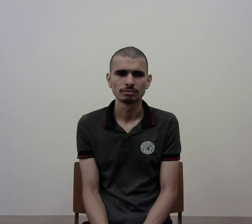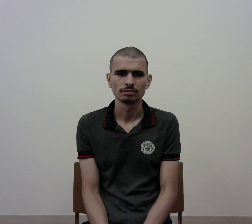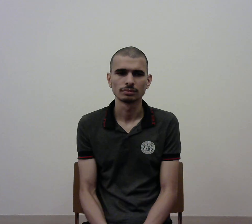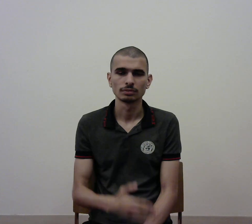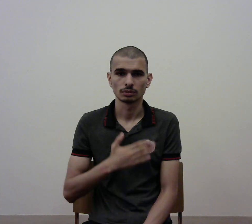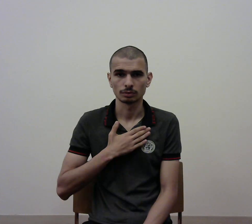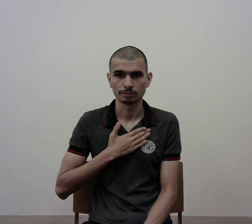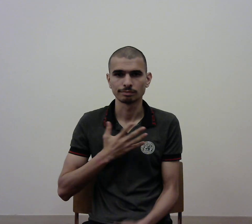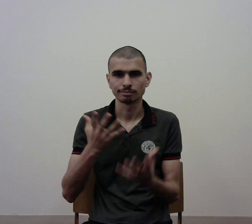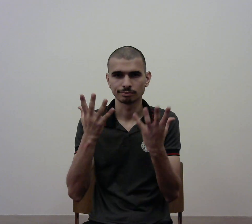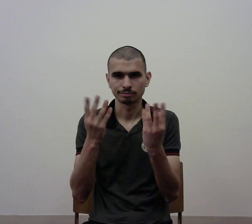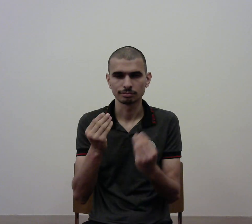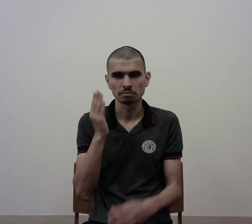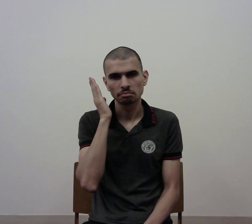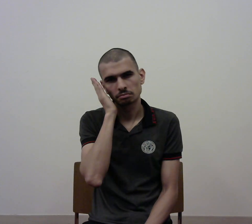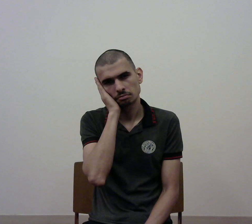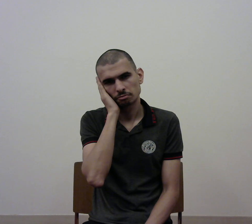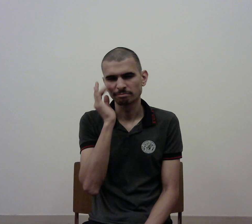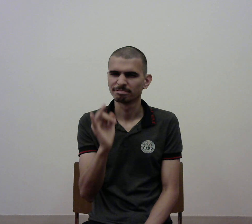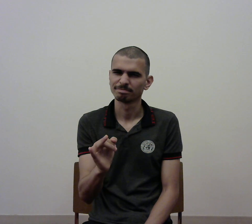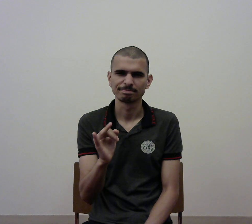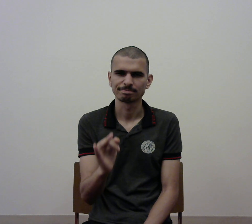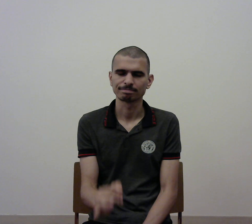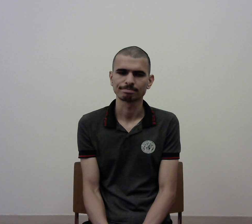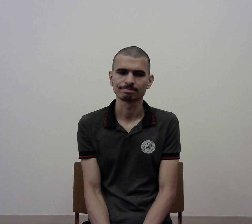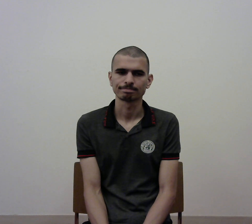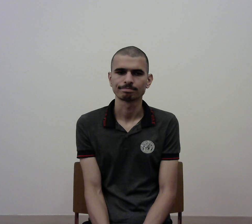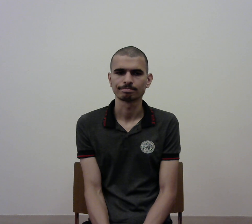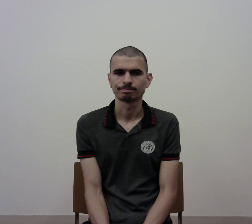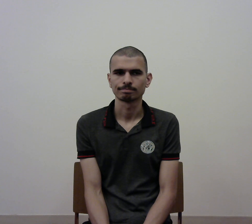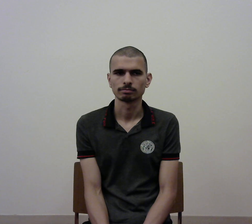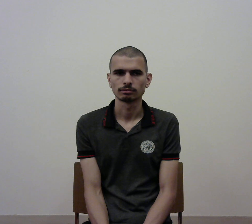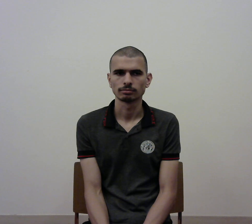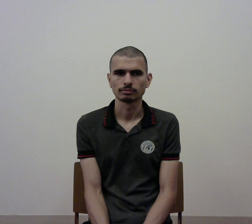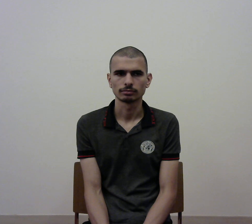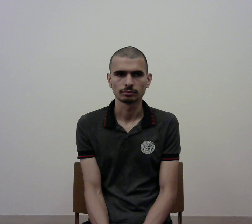Mən bu gün pis yatmışam